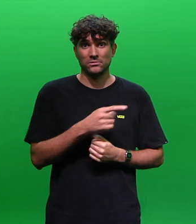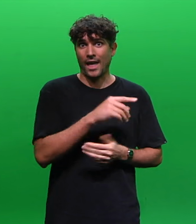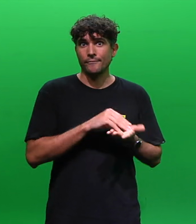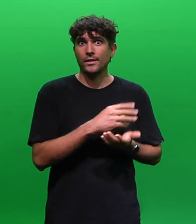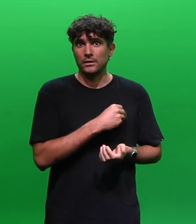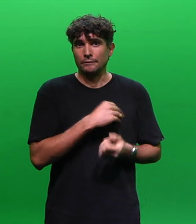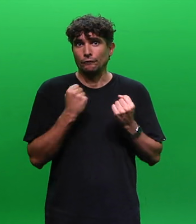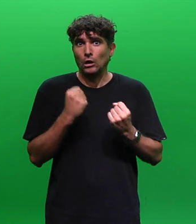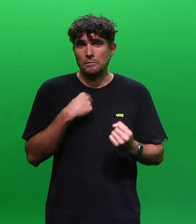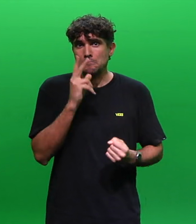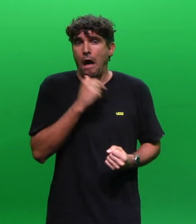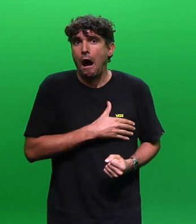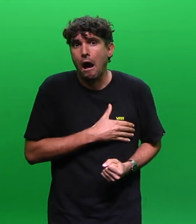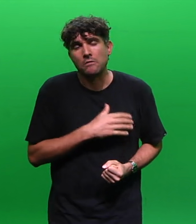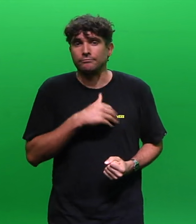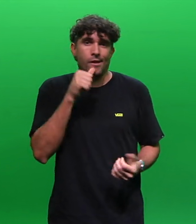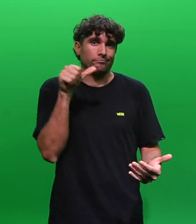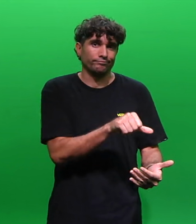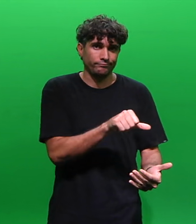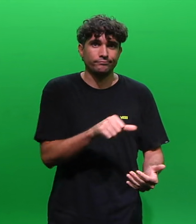De vegades quan pren el pit, mama molt fort i em fa mal, aleshores li dono el biberó.